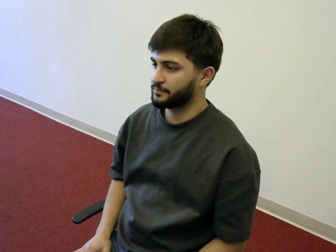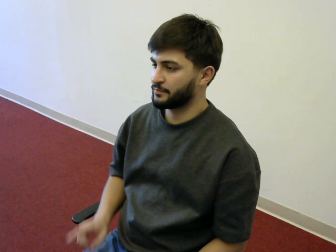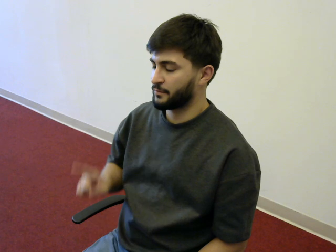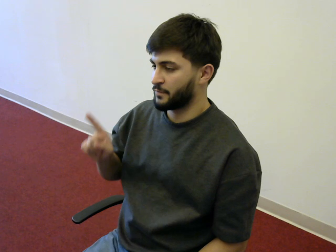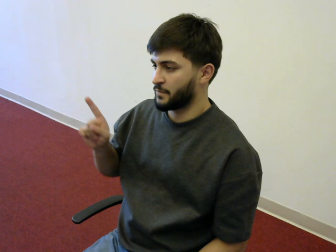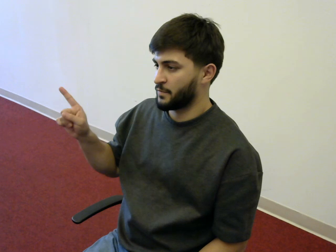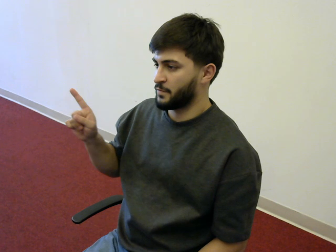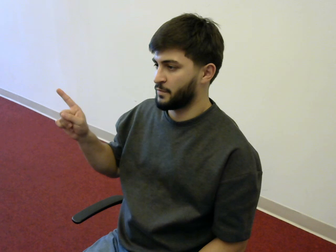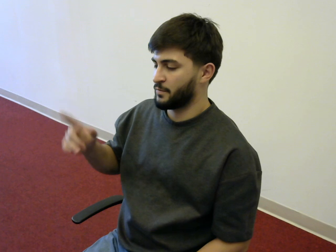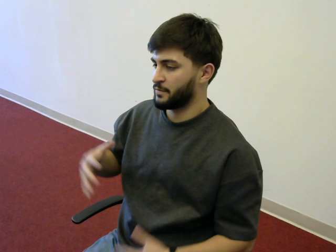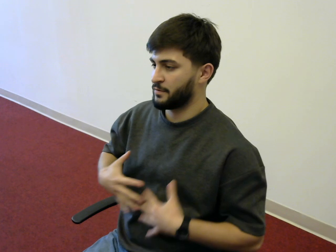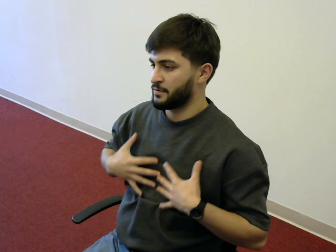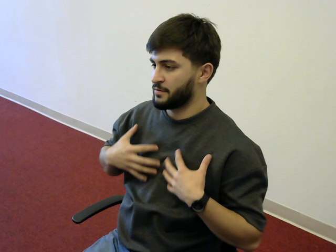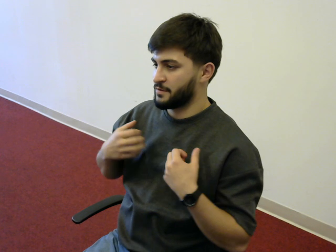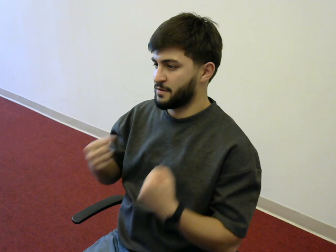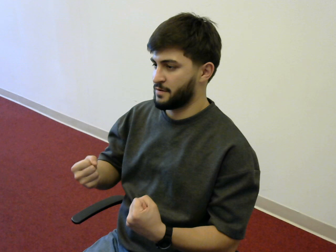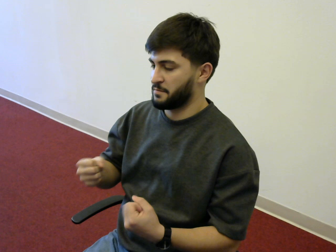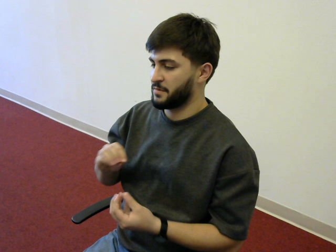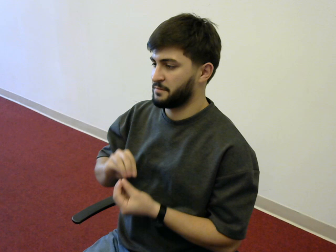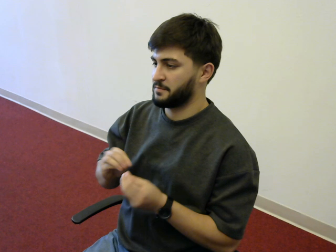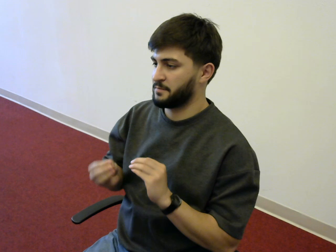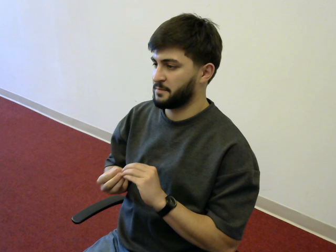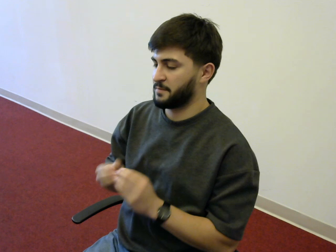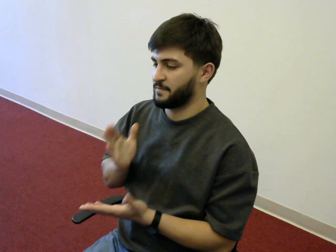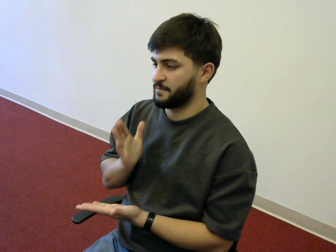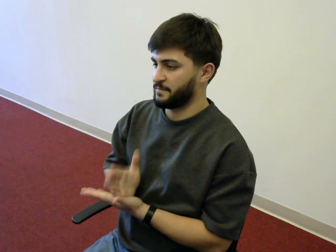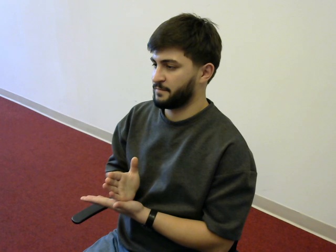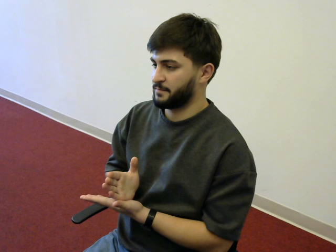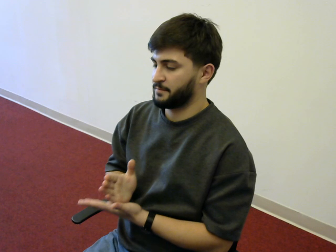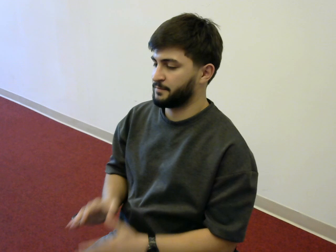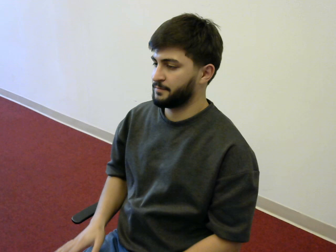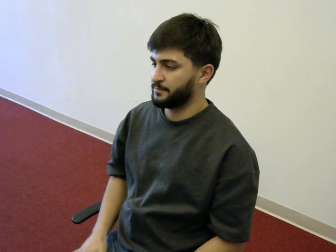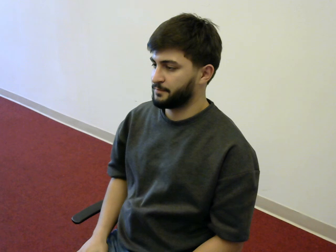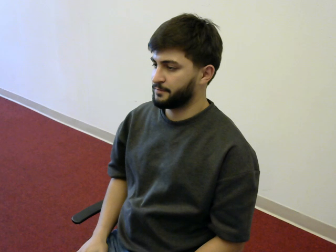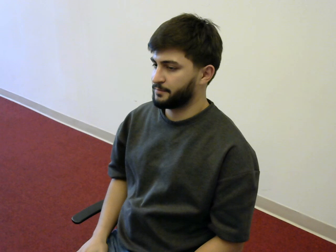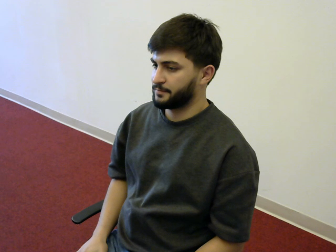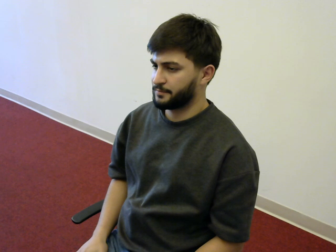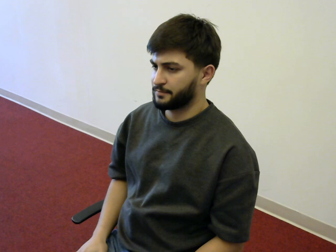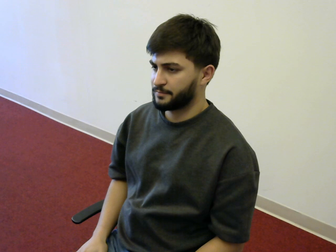Onun sağlamlıq problemi var